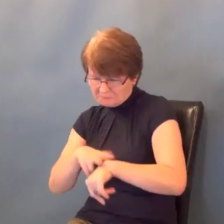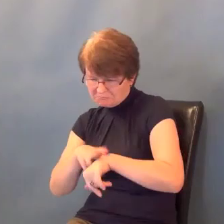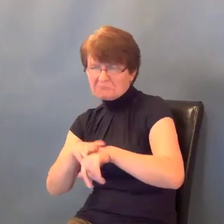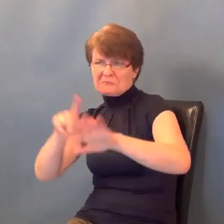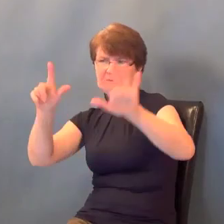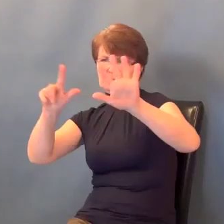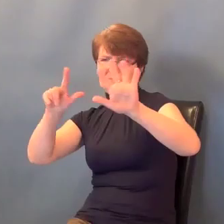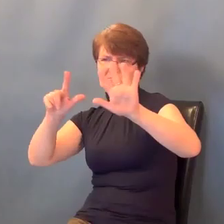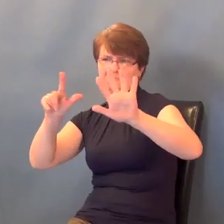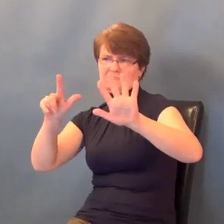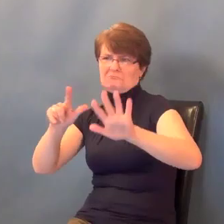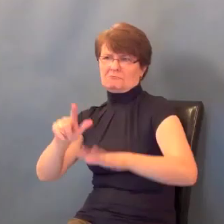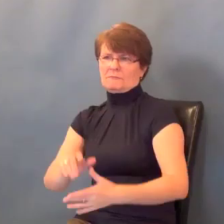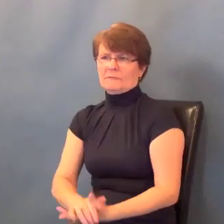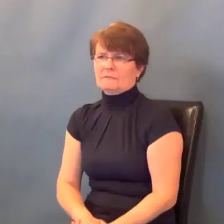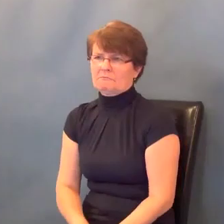Godzina 7.00